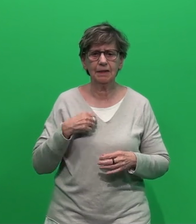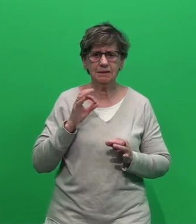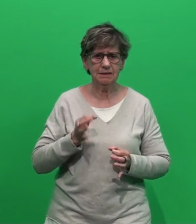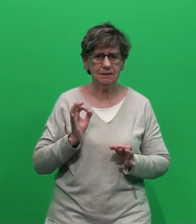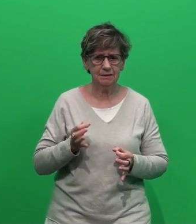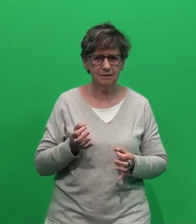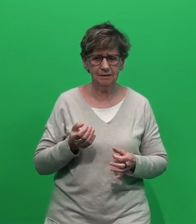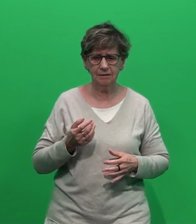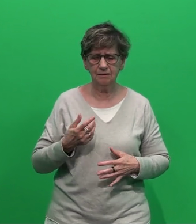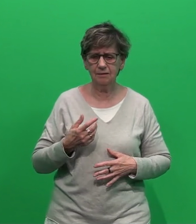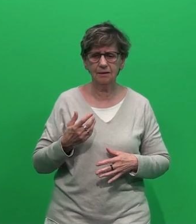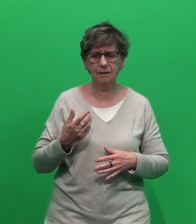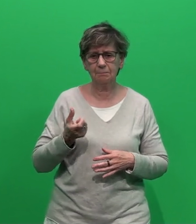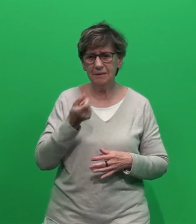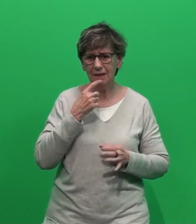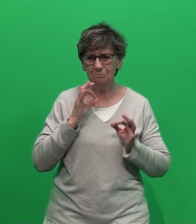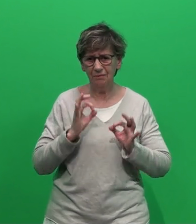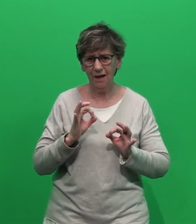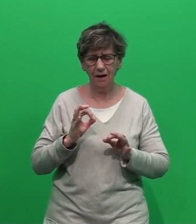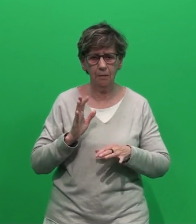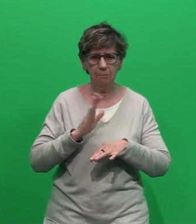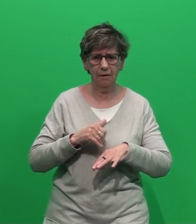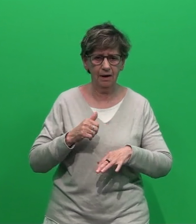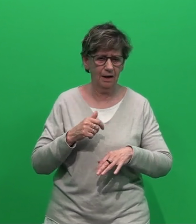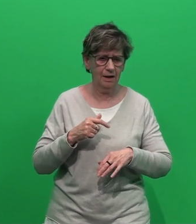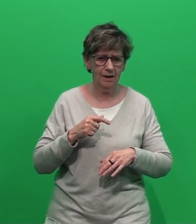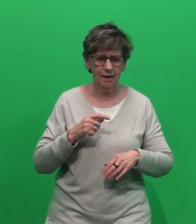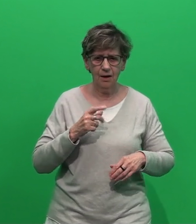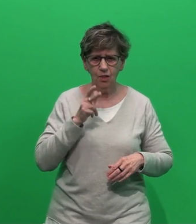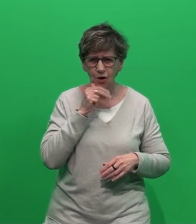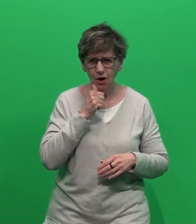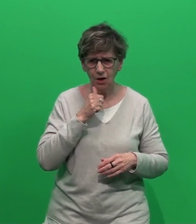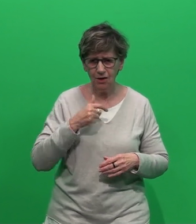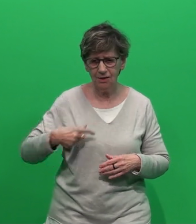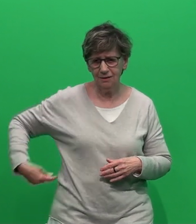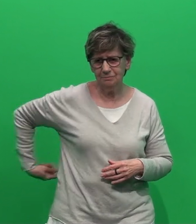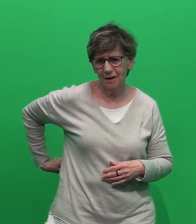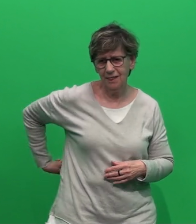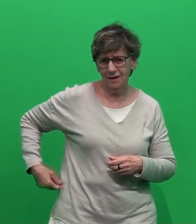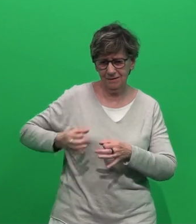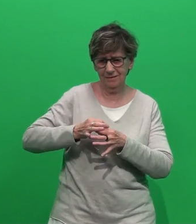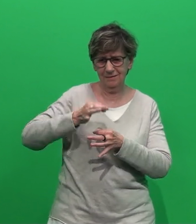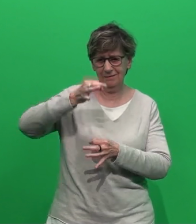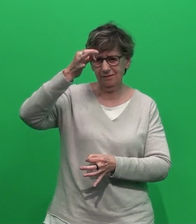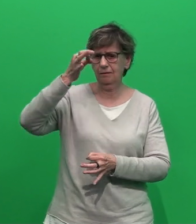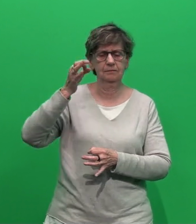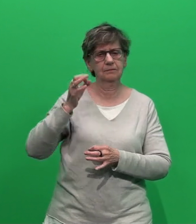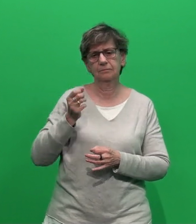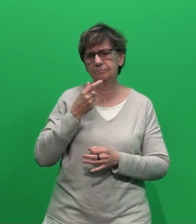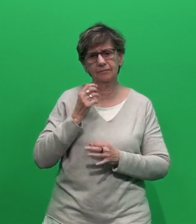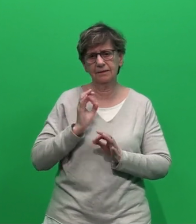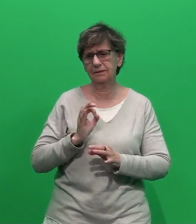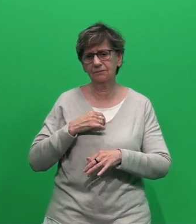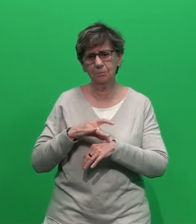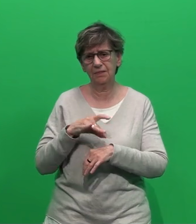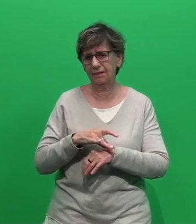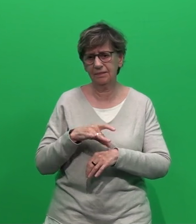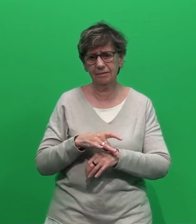Sí, prenc una pastilla especial per al dolor de lumbago, l'he de prendre perquè tinc aquesta malaltia.